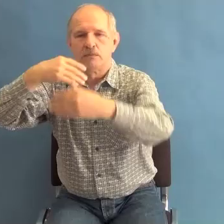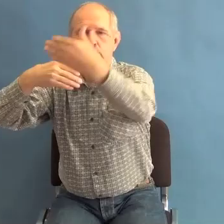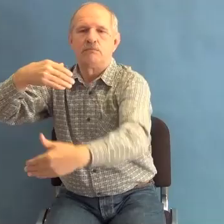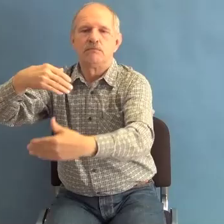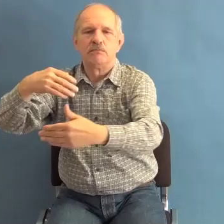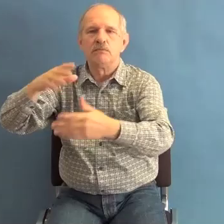Koniec.